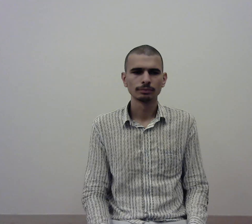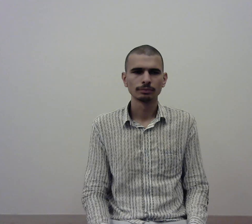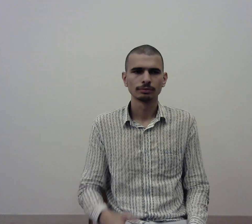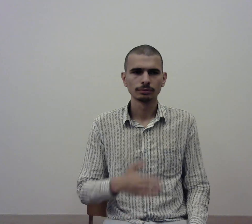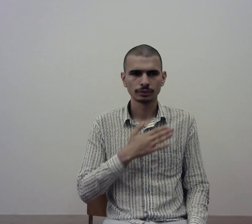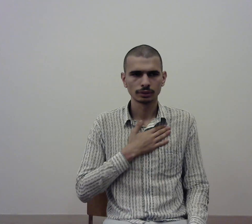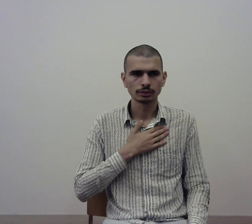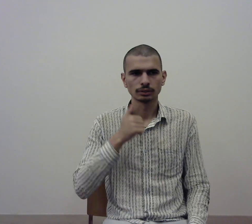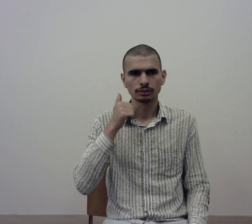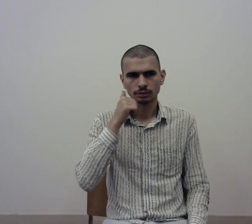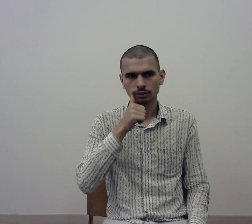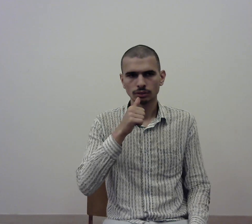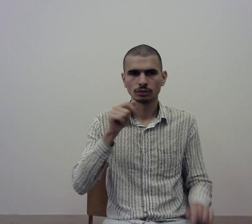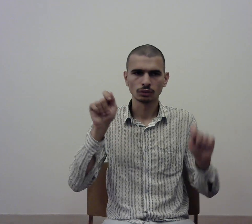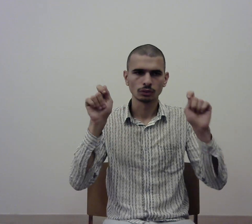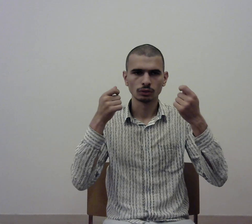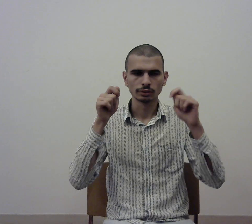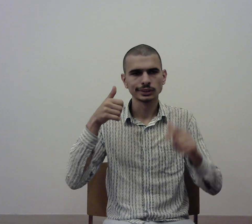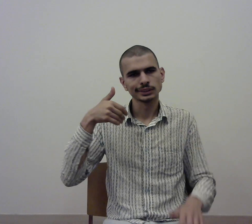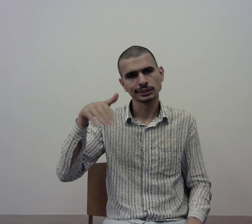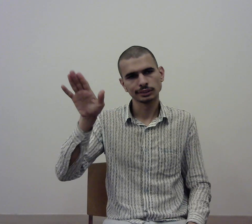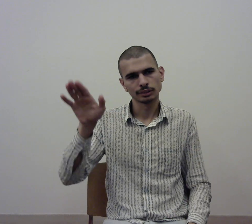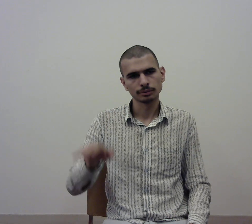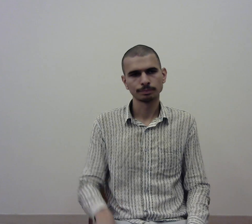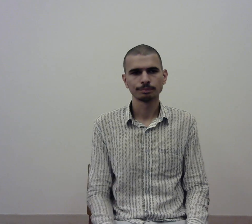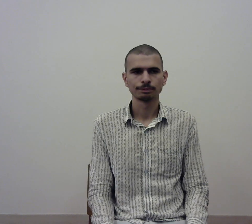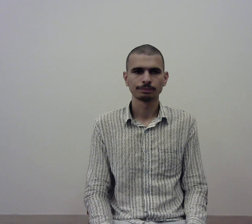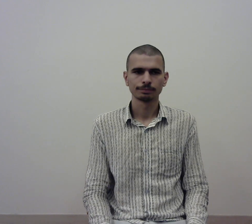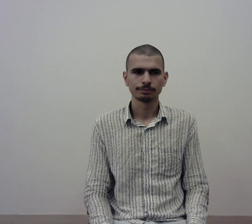Mən sabah toya gedirəm